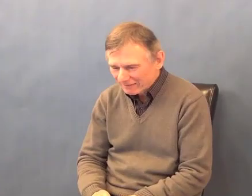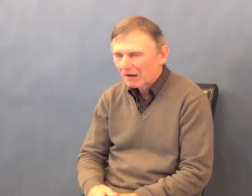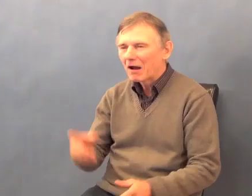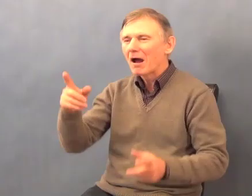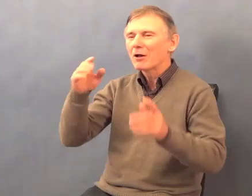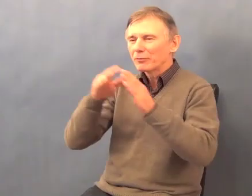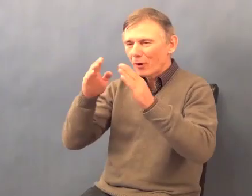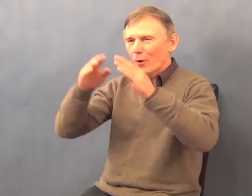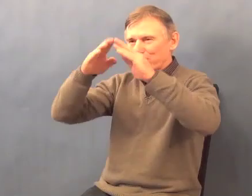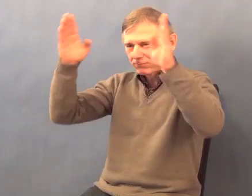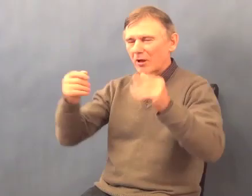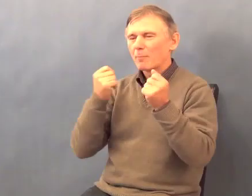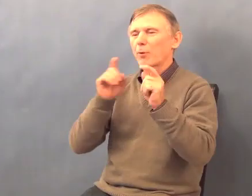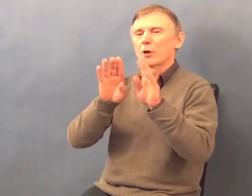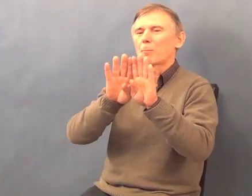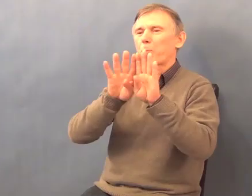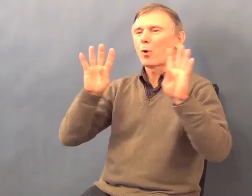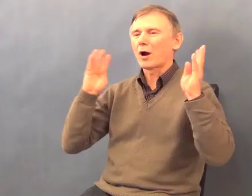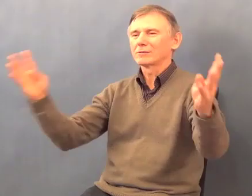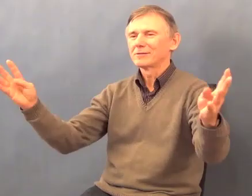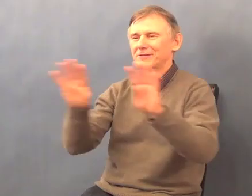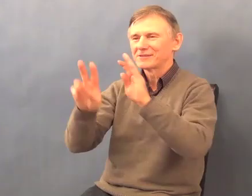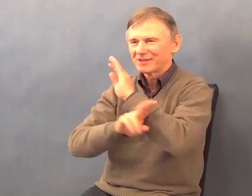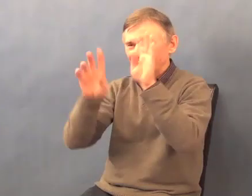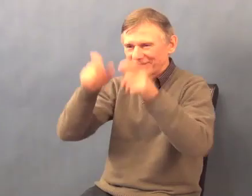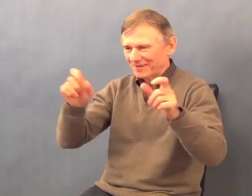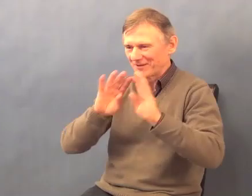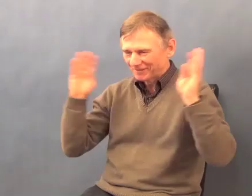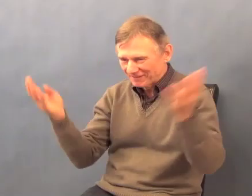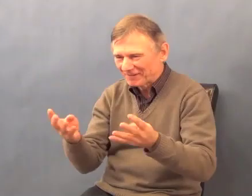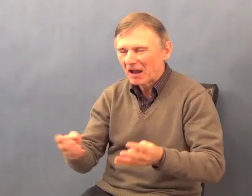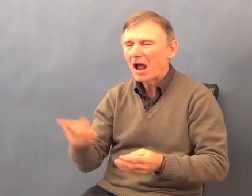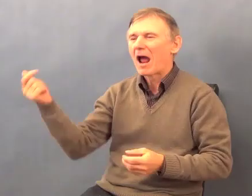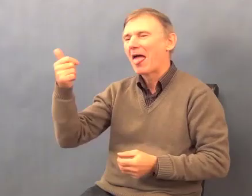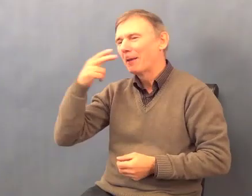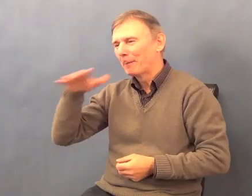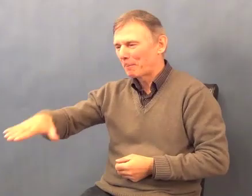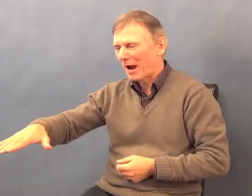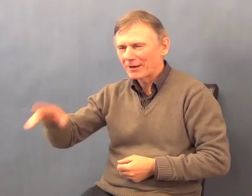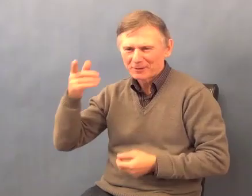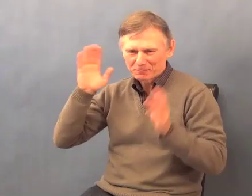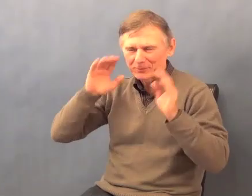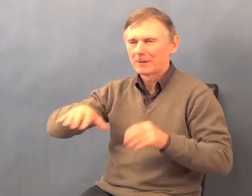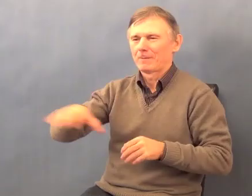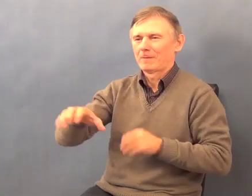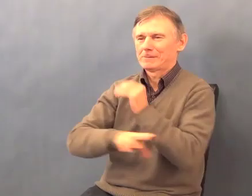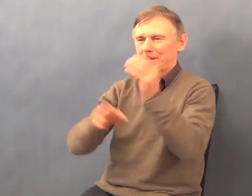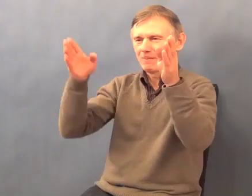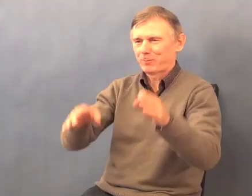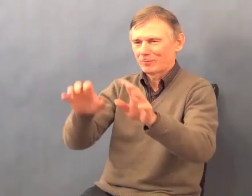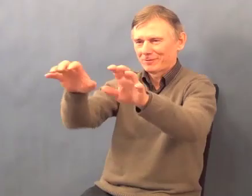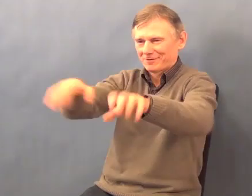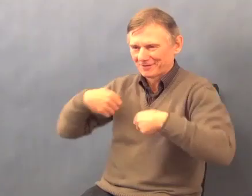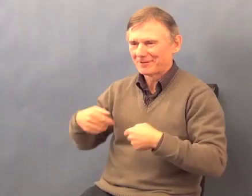Na około domu stoi drewniany płot. Kawałek został skradziony przez małego smarkacza, misia.